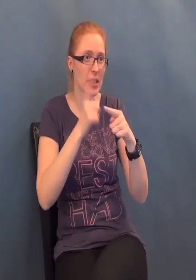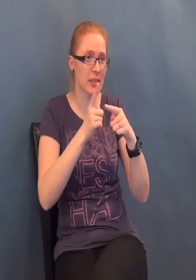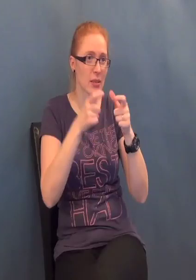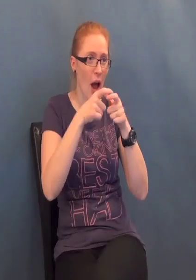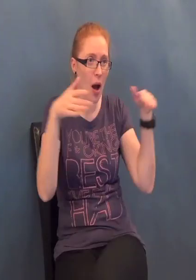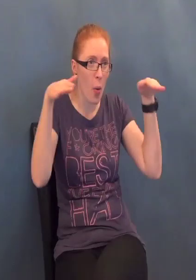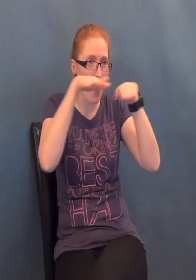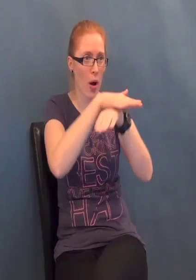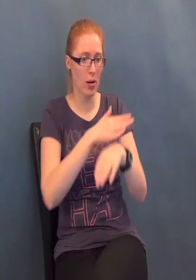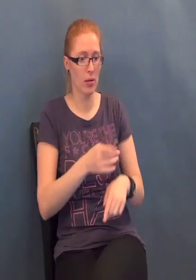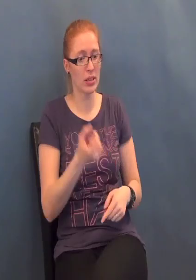Metalem, cegłą zasłonić się.